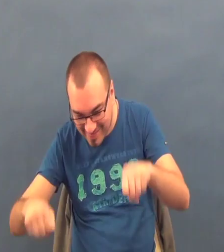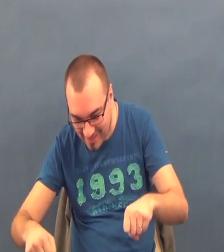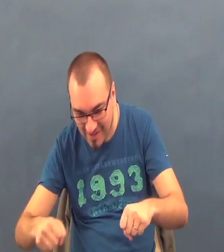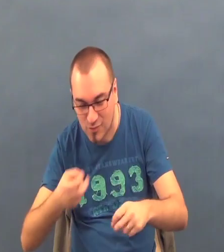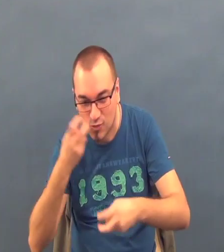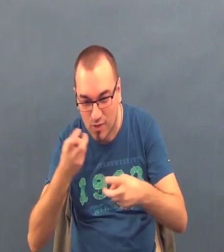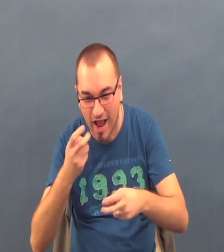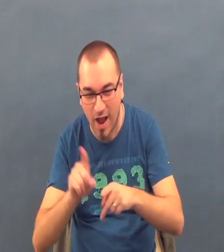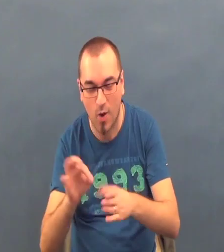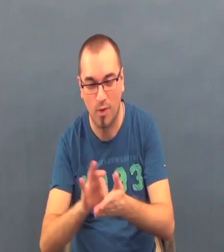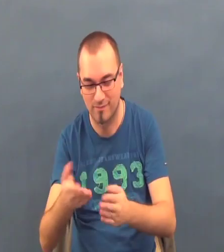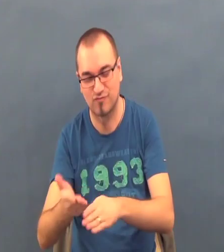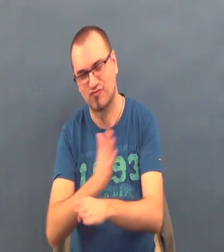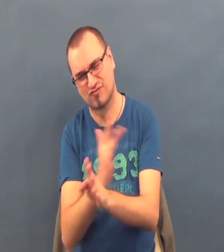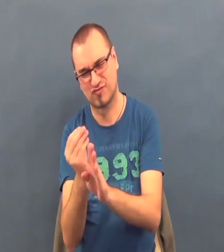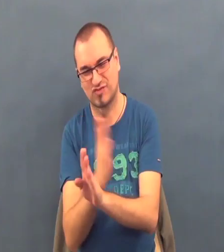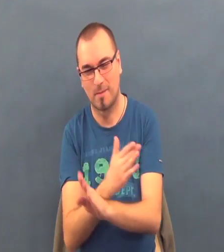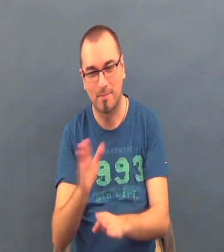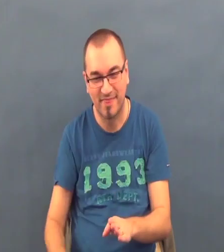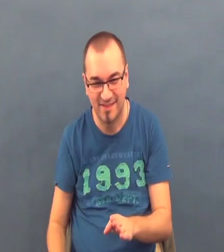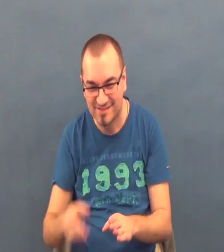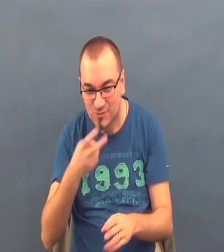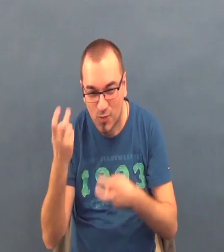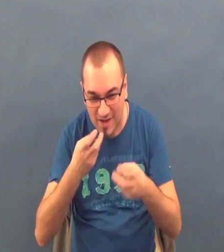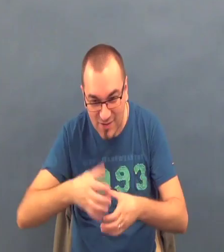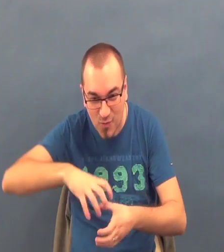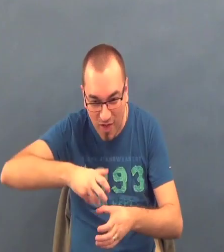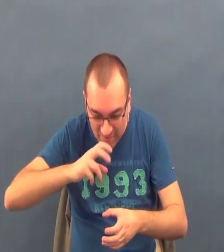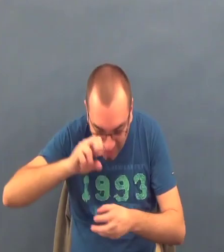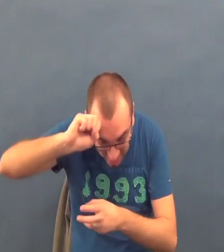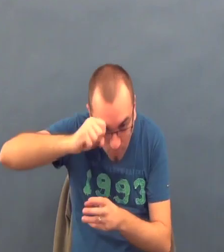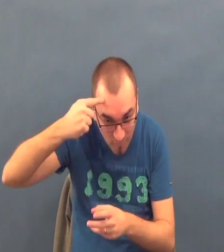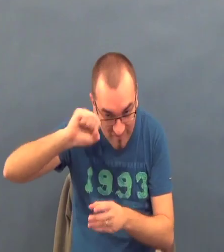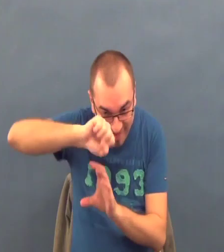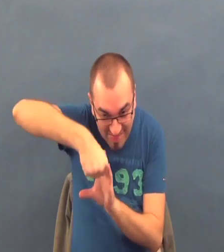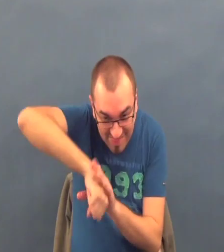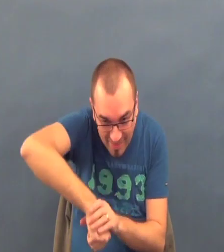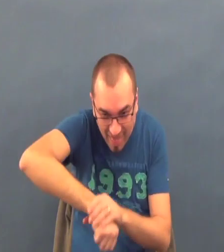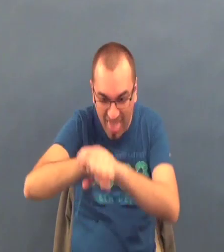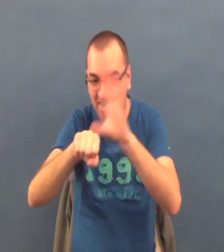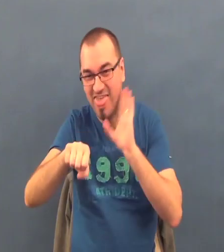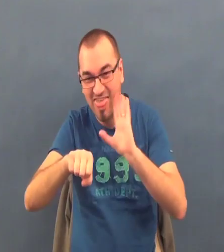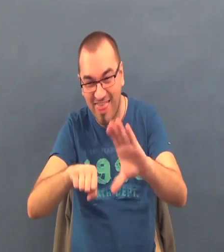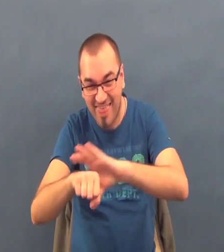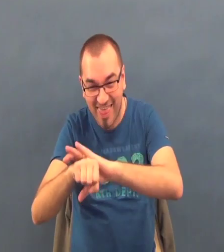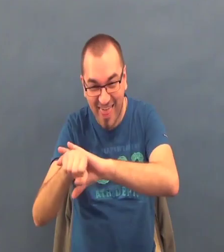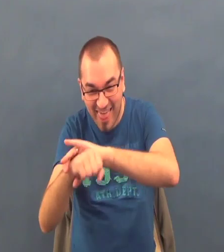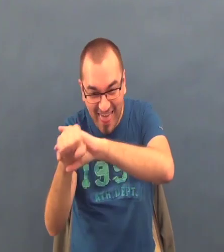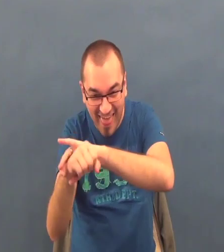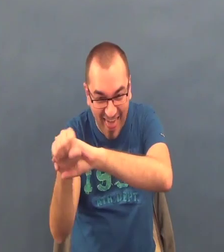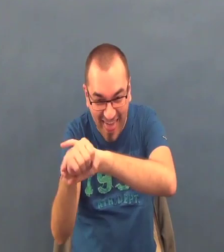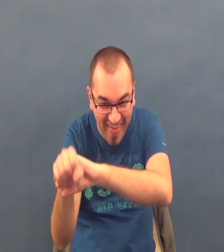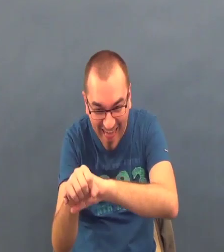Akurat trochę wcześniej pies szukał w słoju, włożył łeb do środka i utknął, kręcił łbem w słoju.